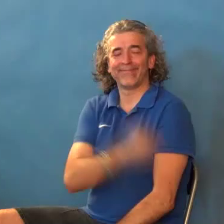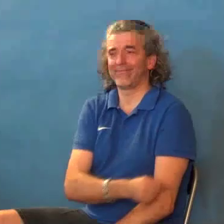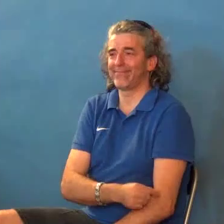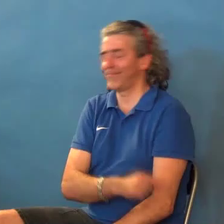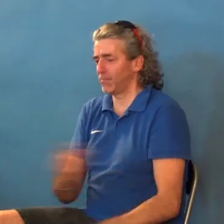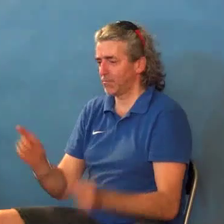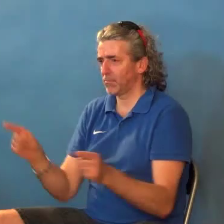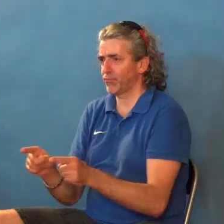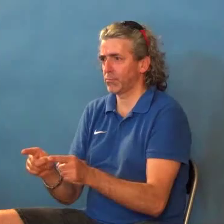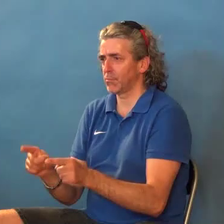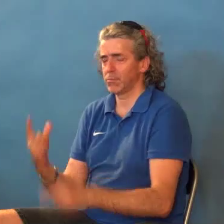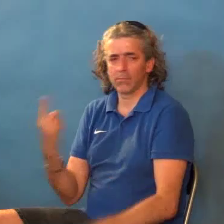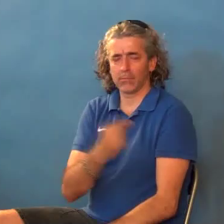Odchodzi, wraca i zauważa, że tych jabłek jest mniej.